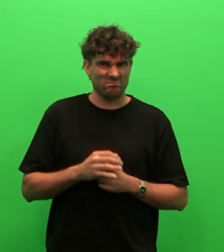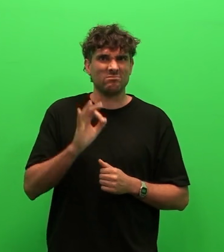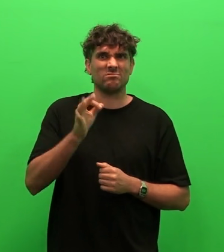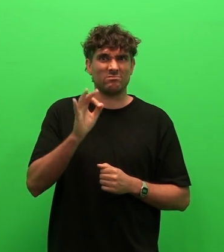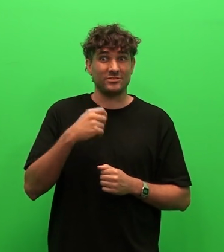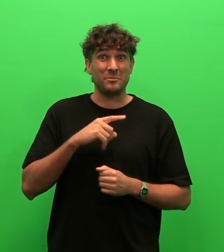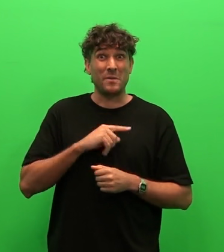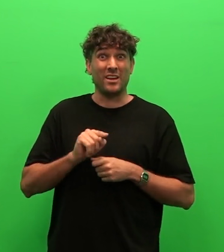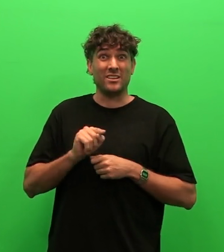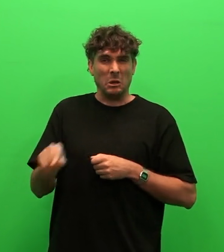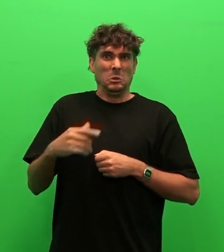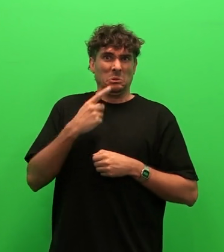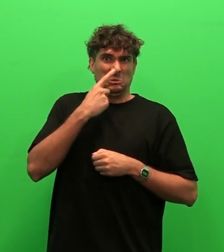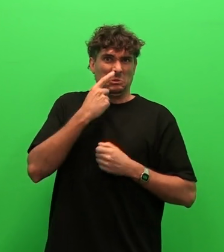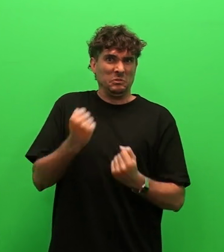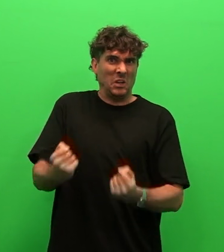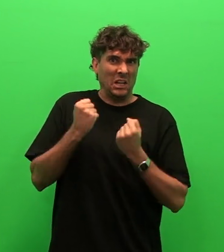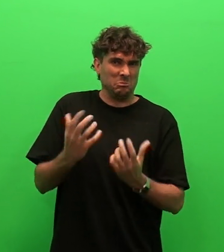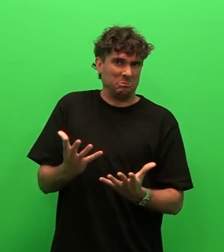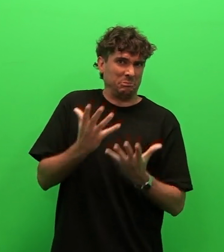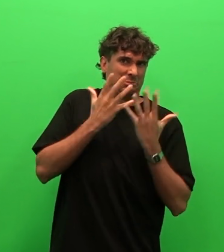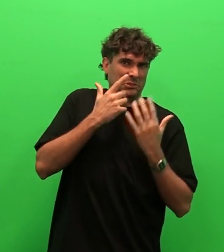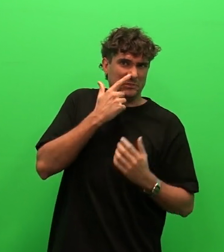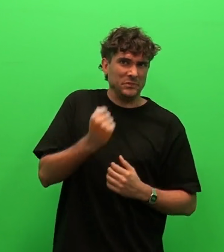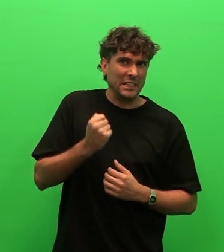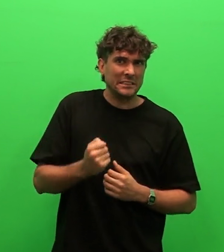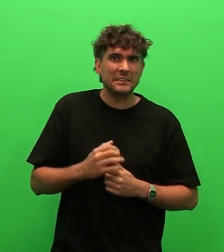Sí, quan faig pipí fa una olor molt forta, sento aquesta olor forta.